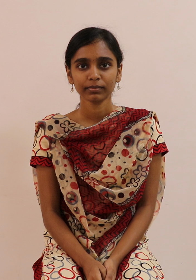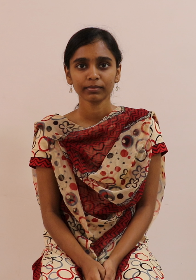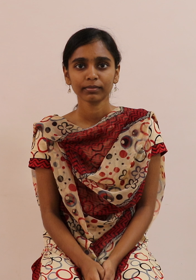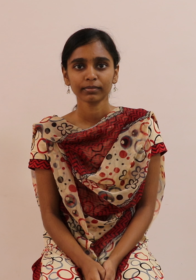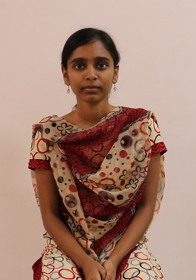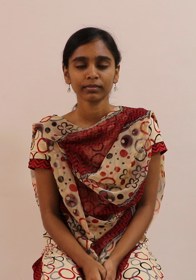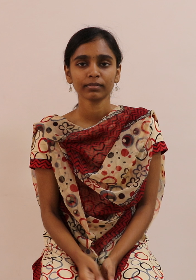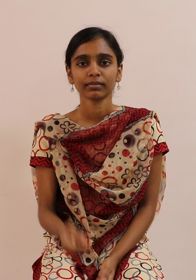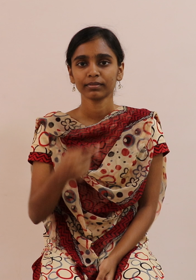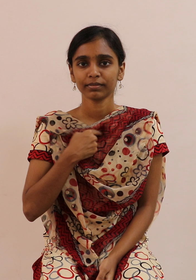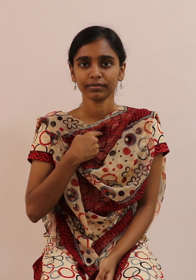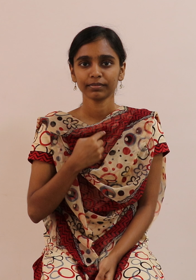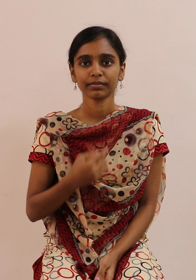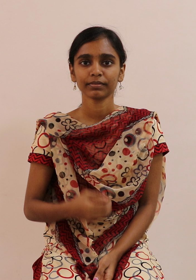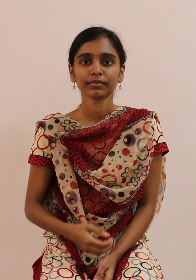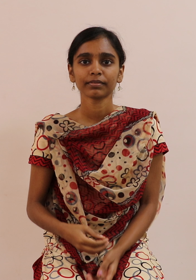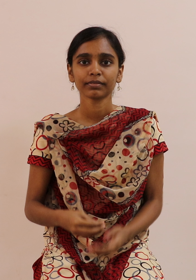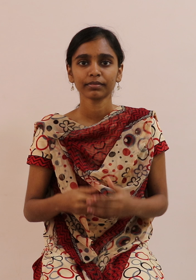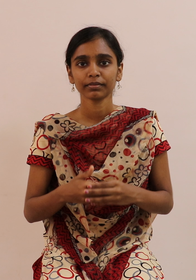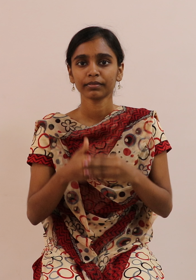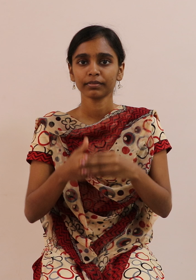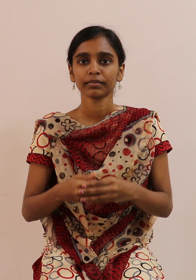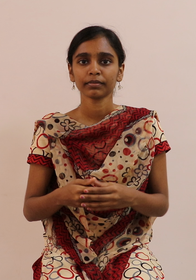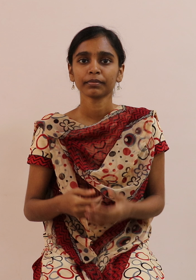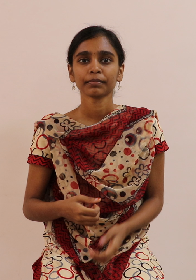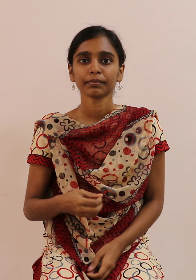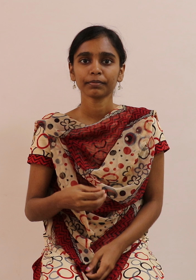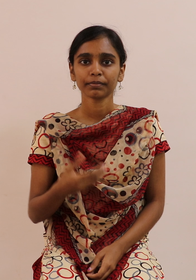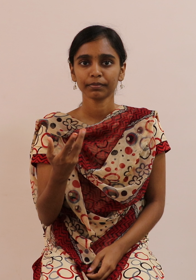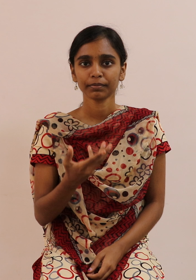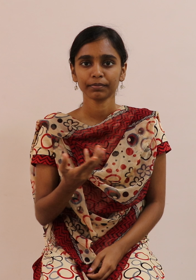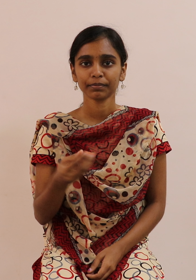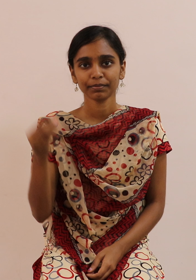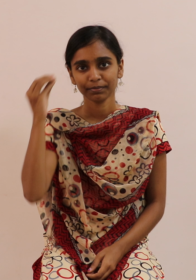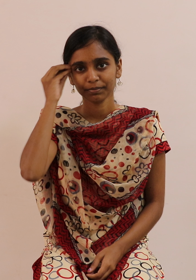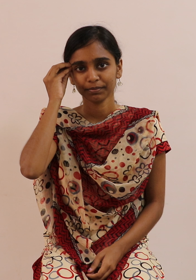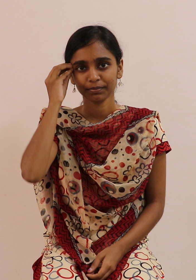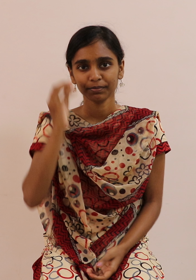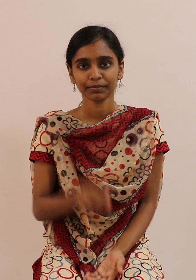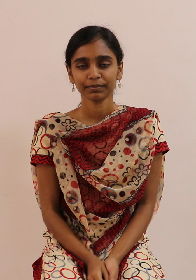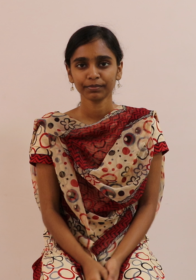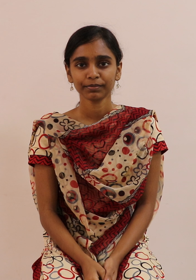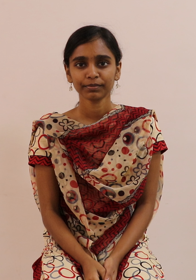i do not mean it